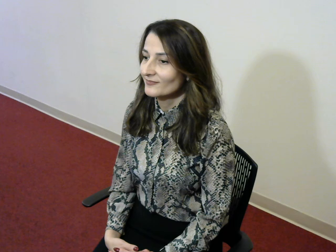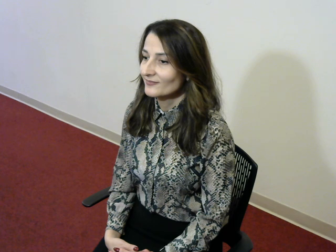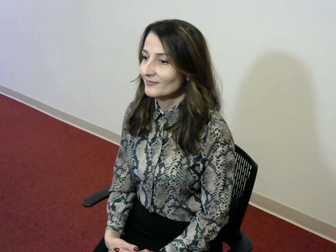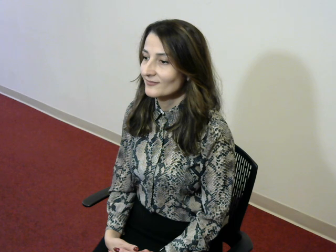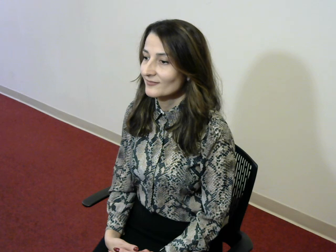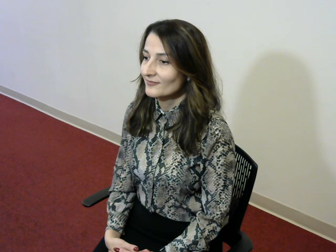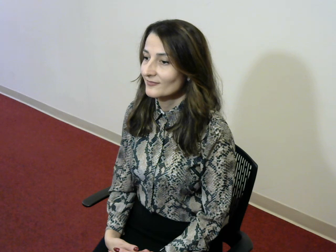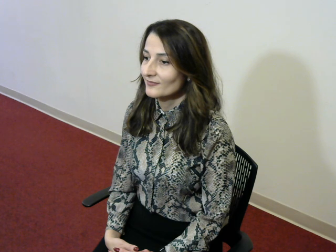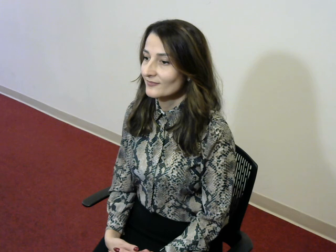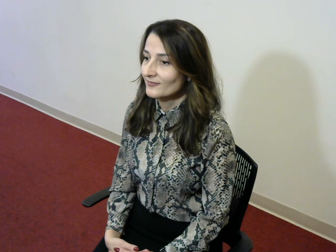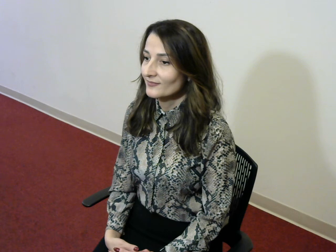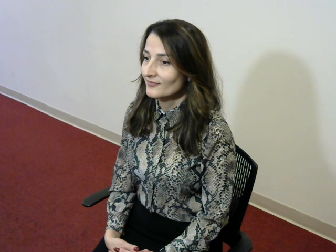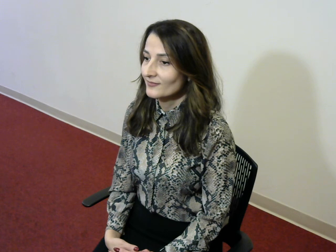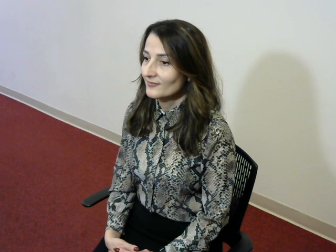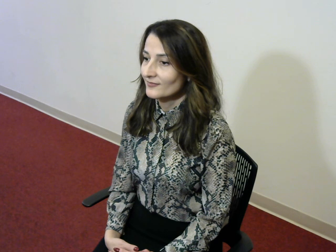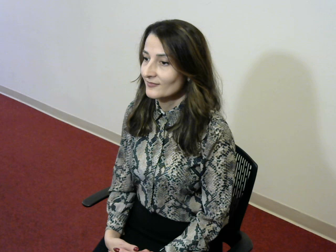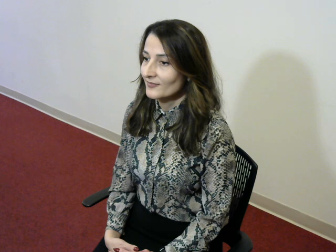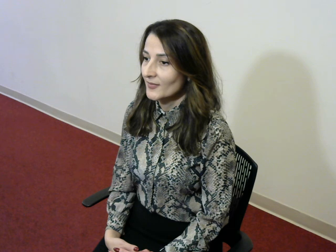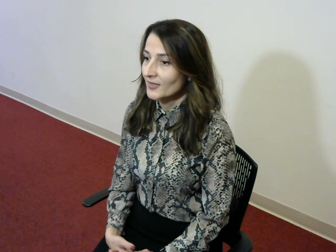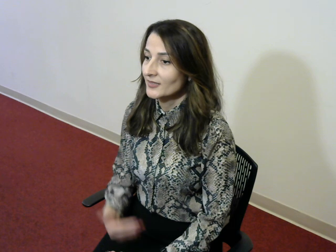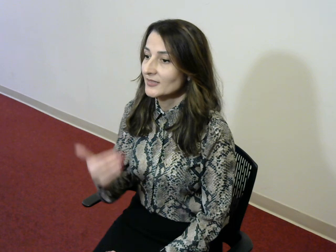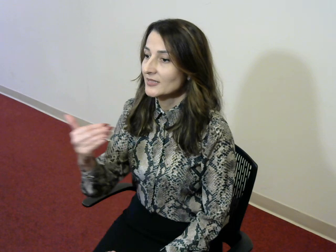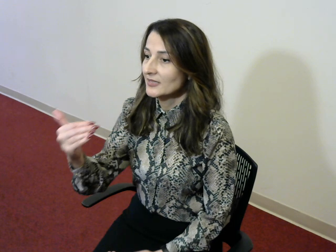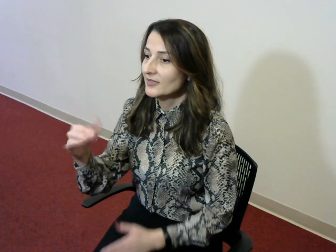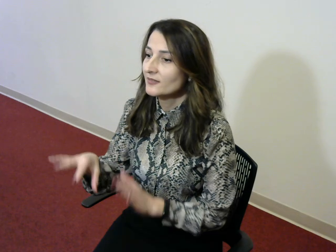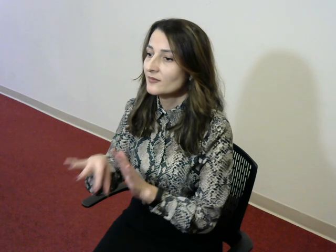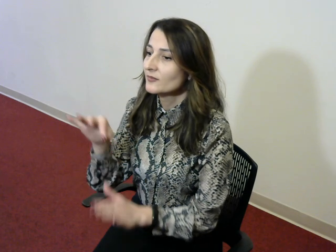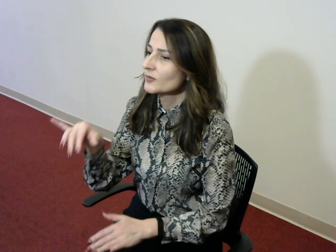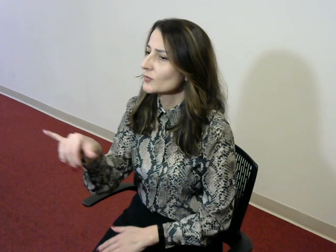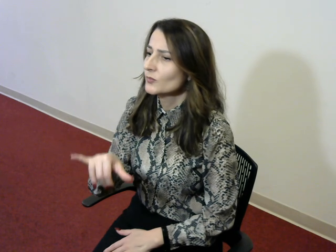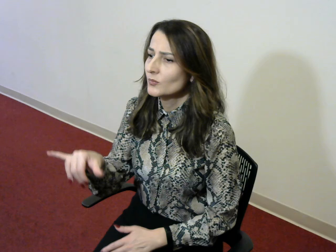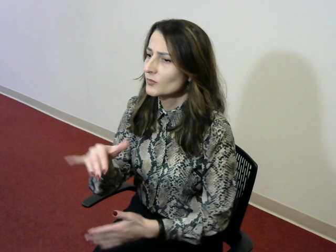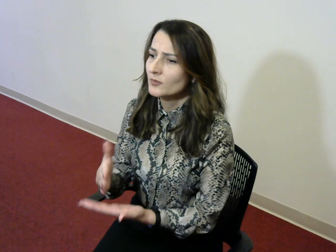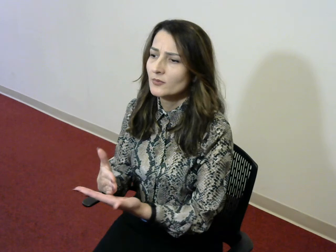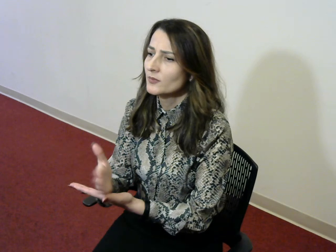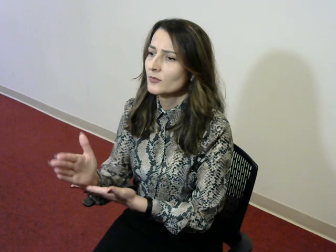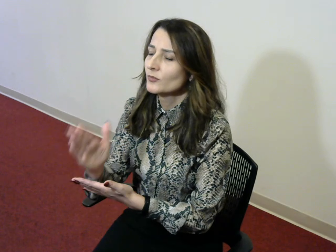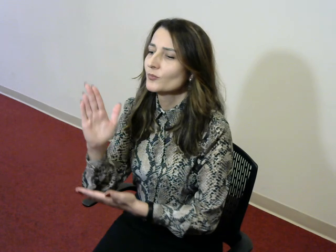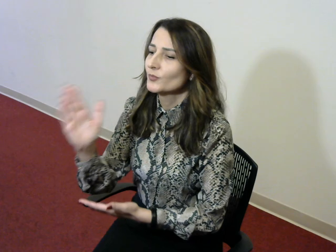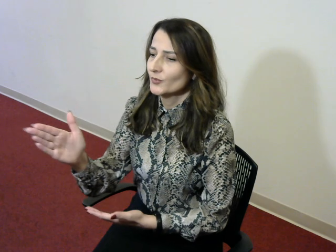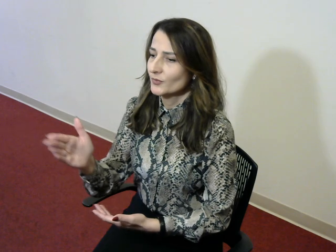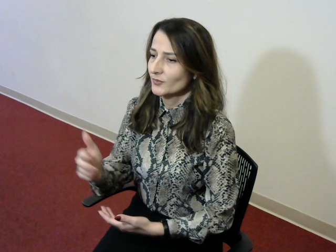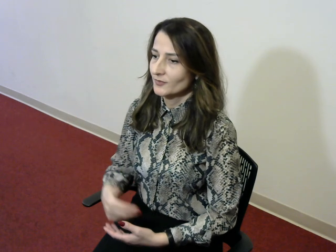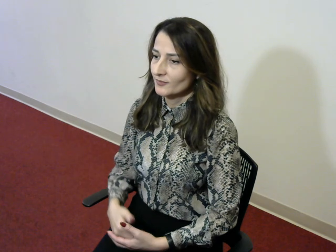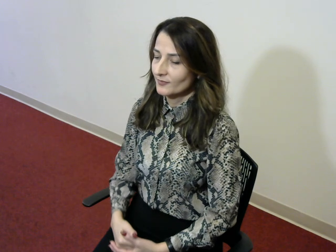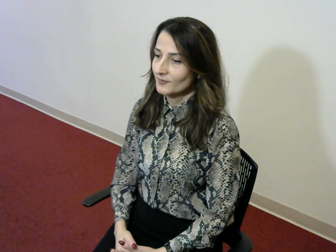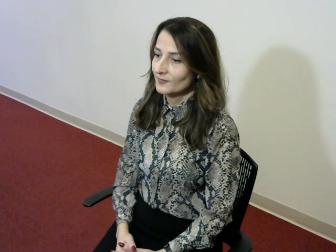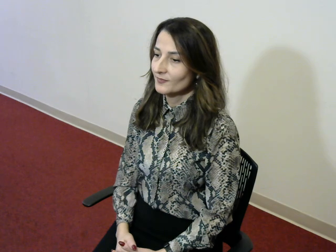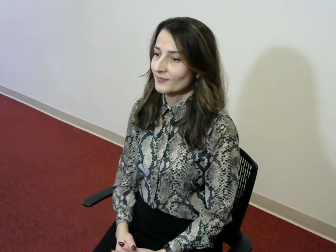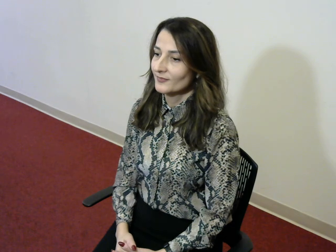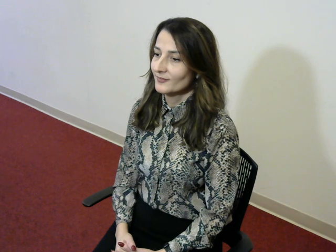Sizin seçiminiz hansı istiqamətdə olacaq?